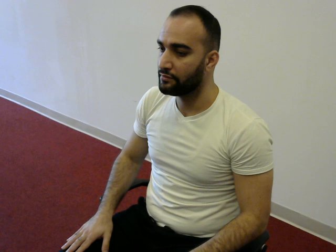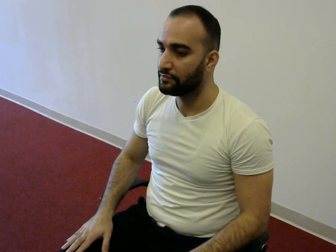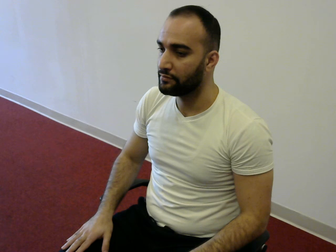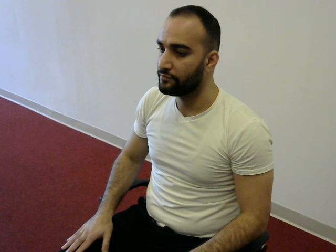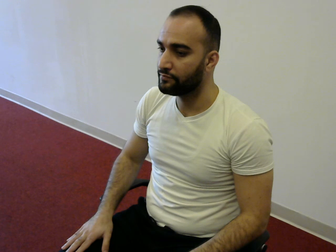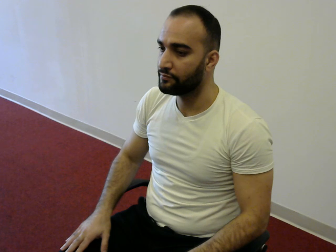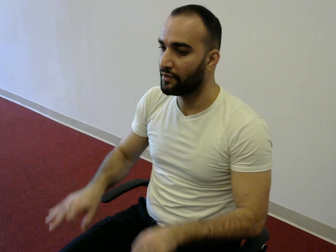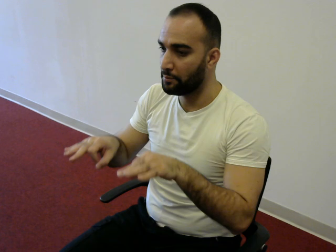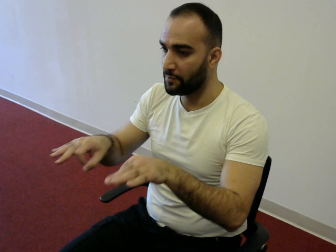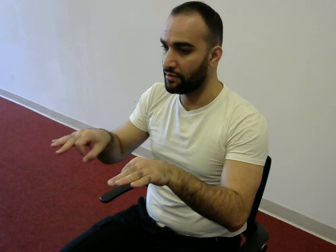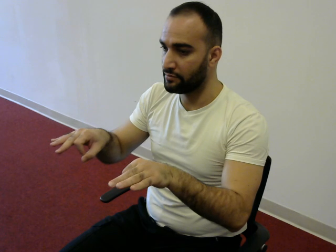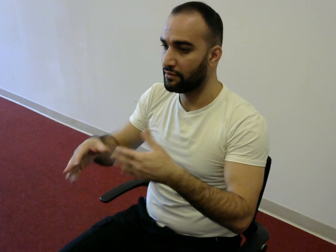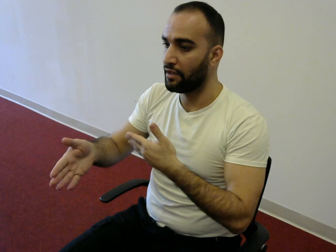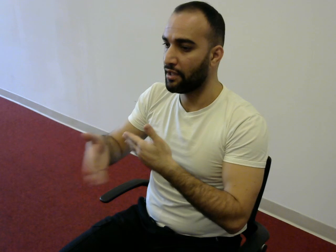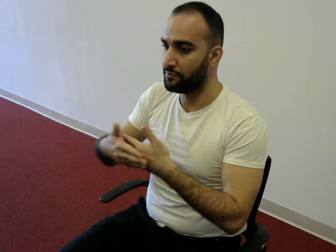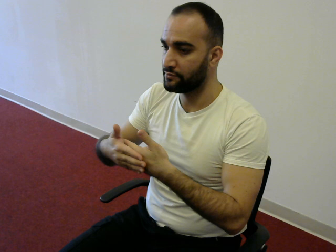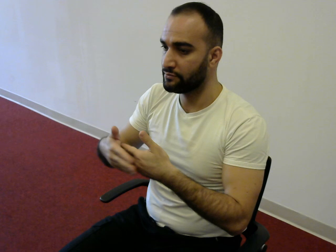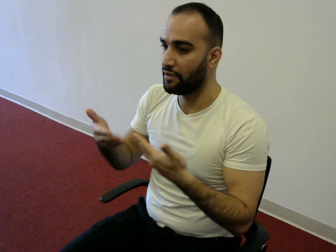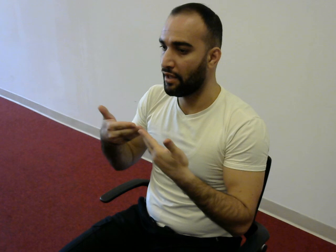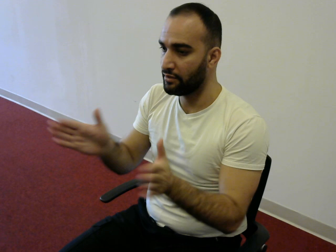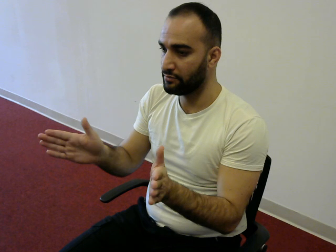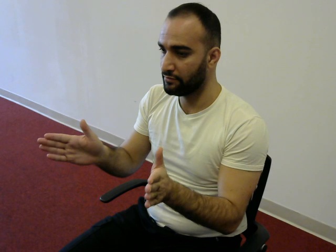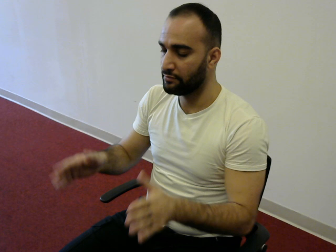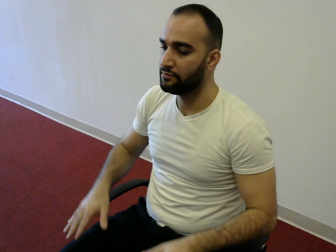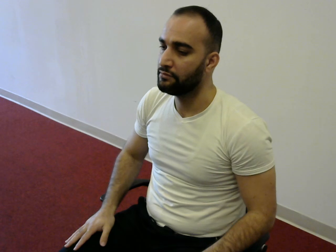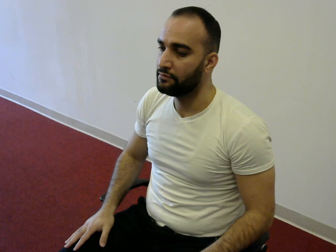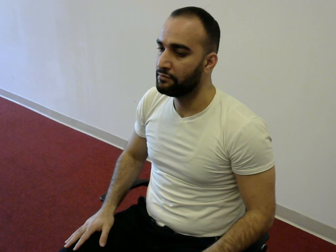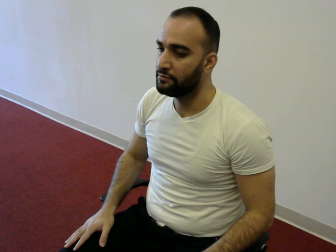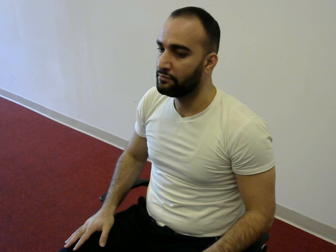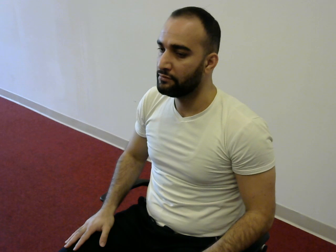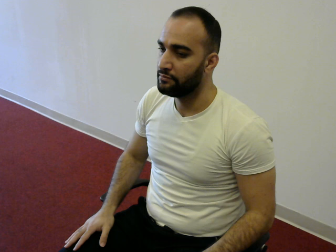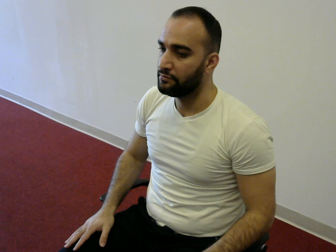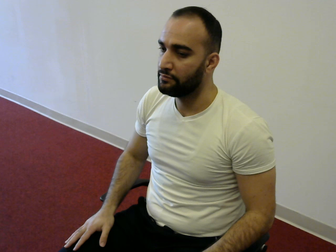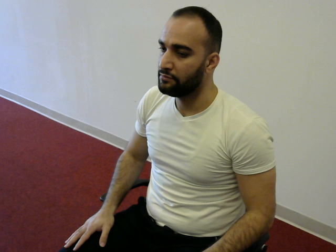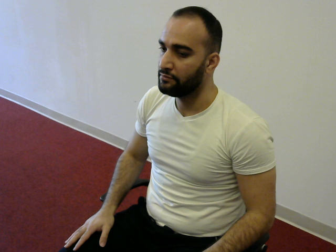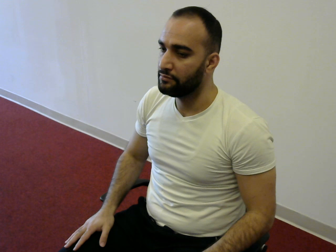Maşının qapısı açıqdır